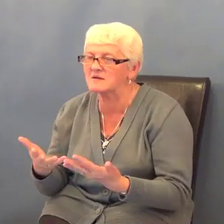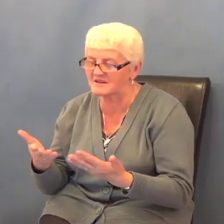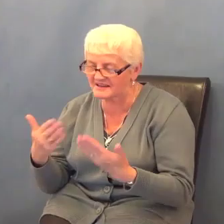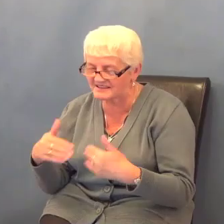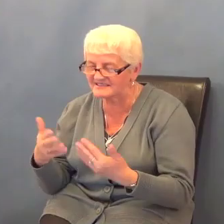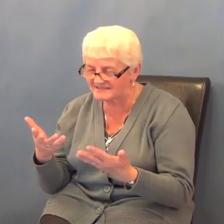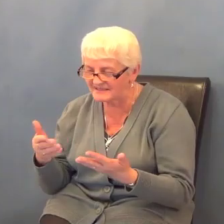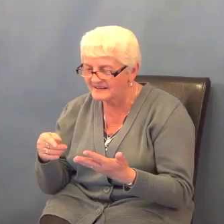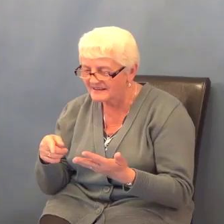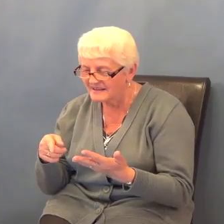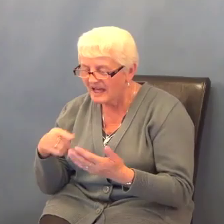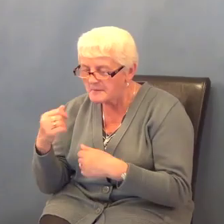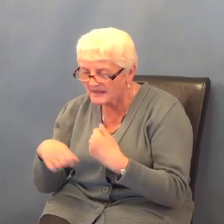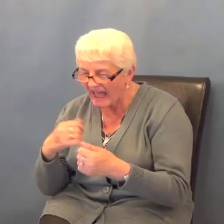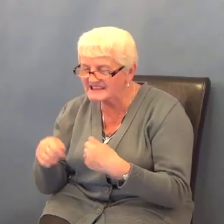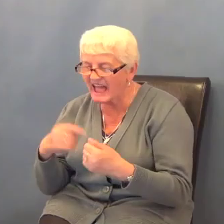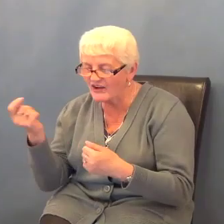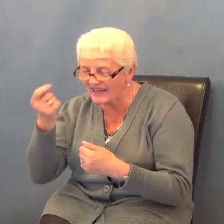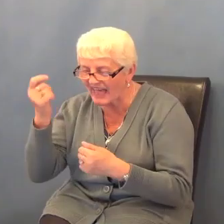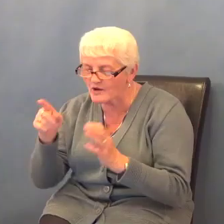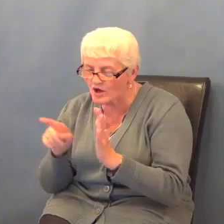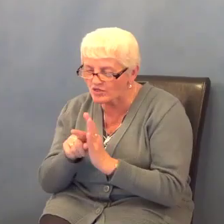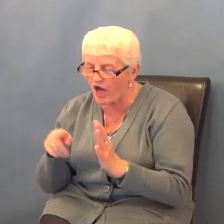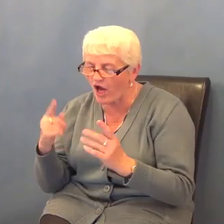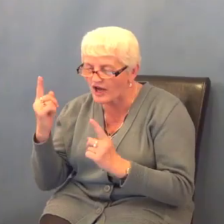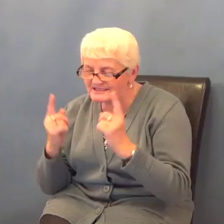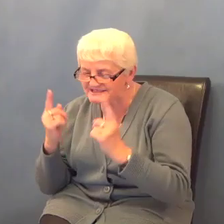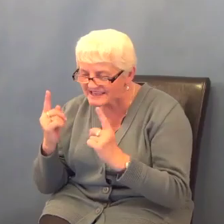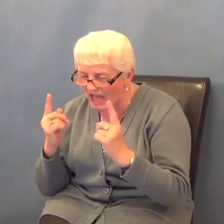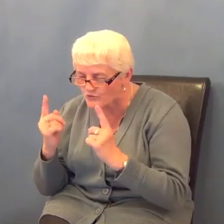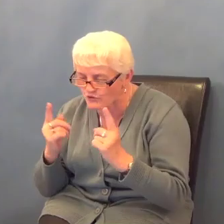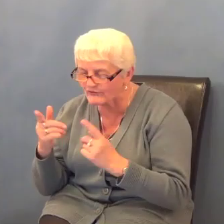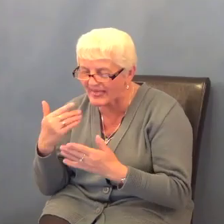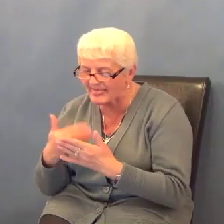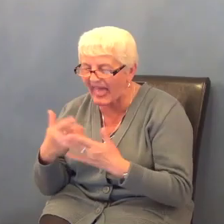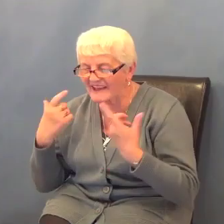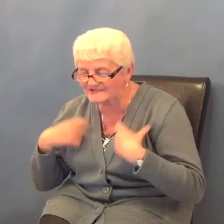Następny to praca, wyjazd na działkę, na wieś.